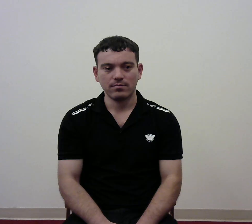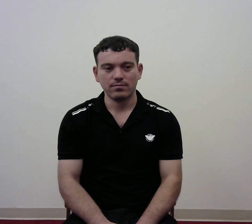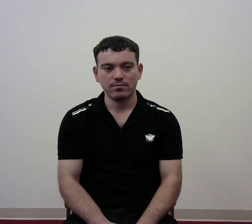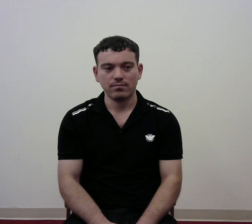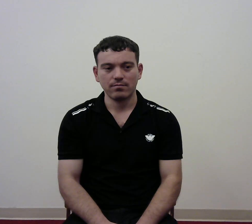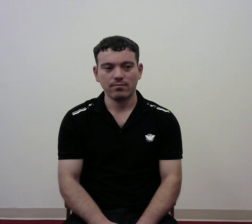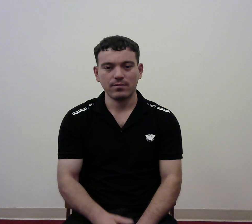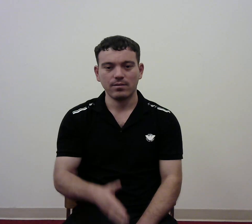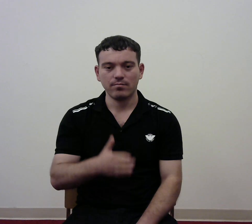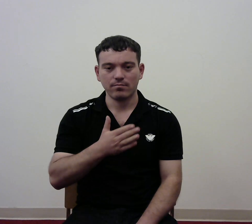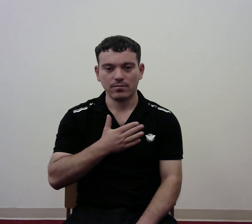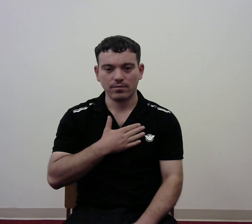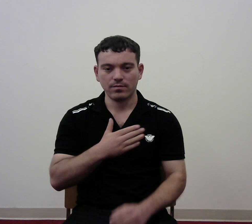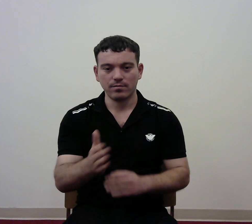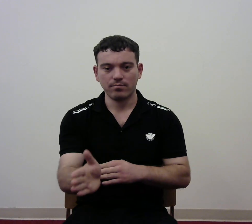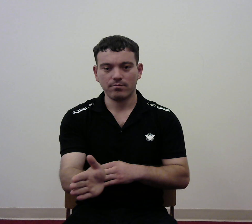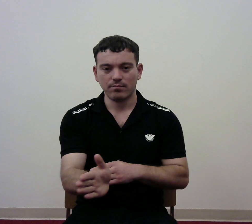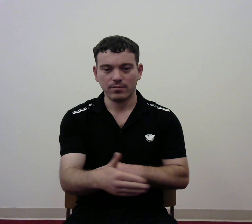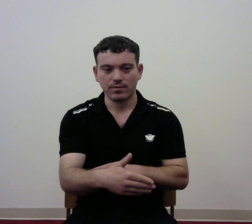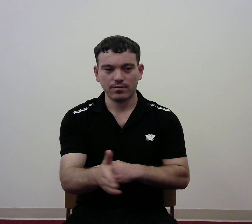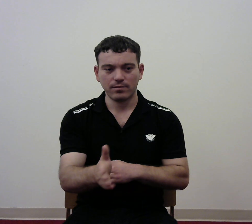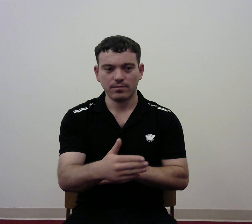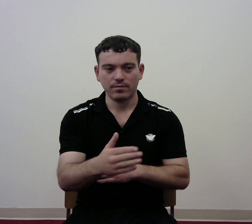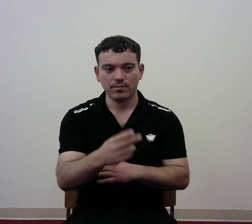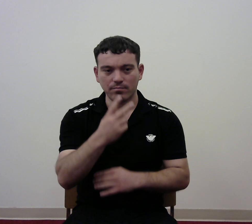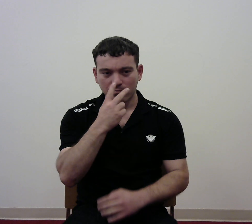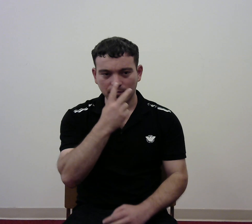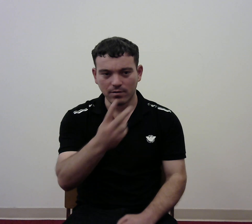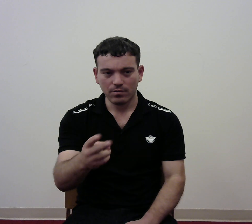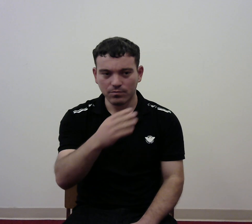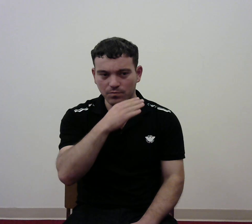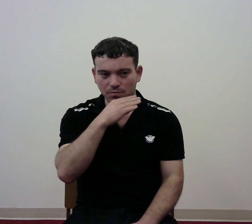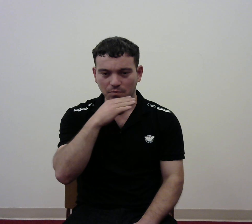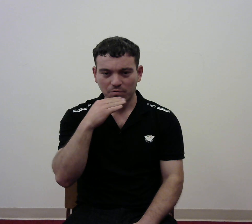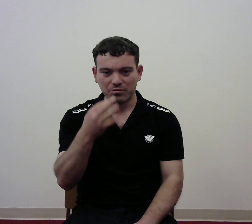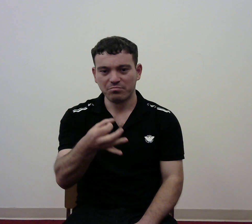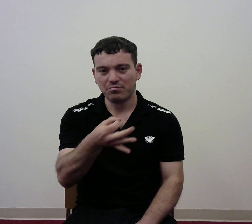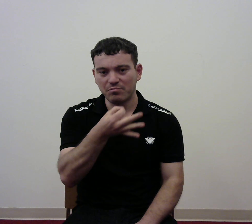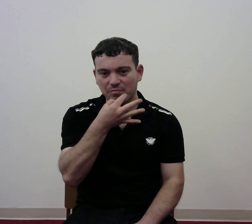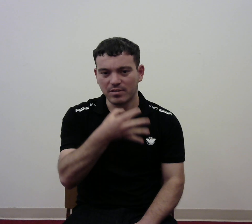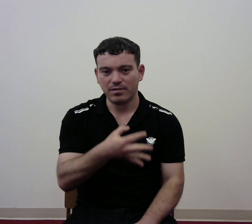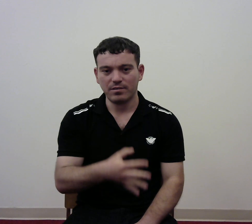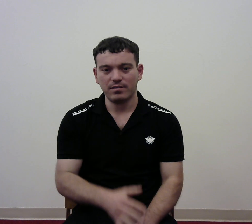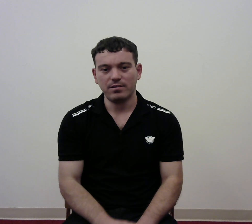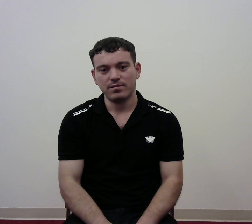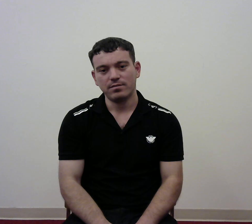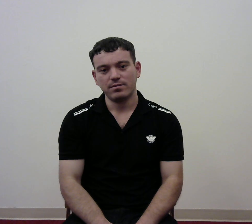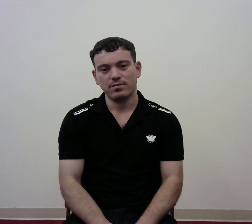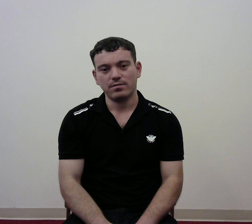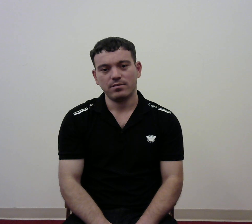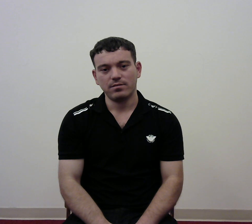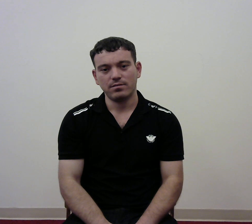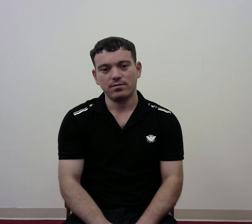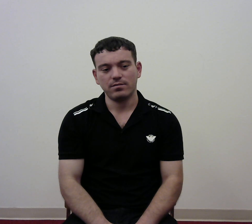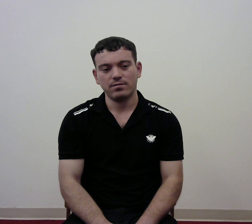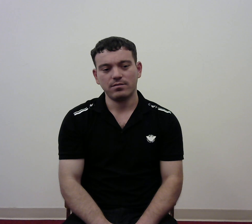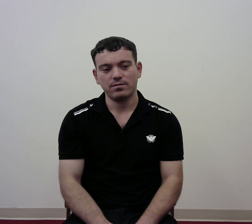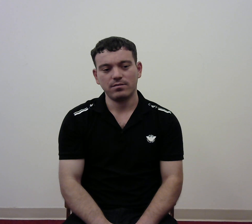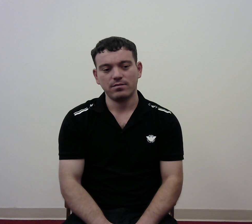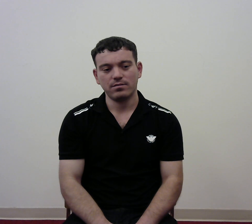Mənim balıqlara baxmaqdan çox xoşum gəlir